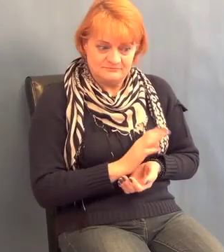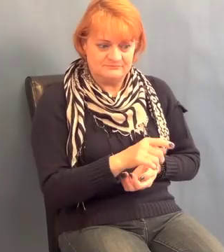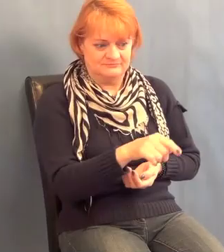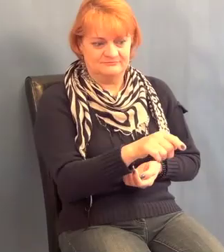Nie.